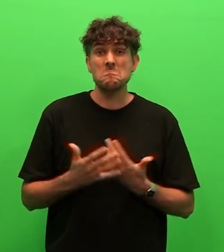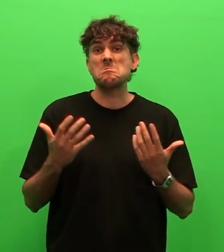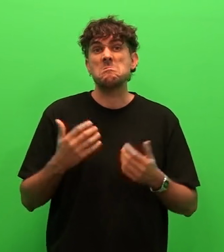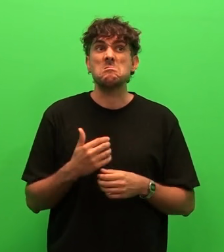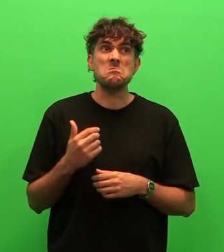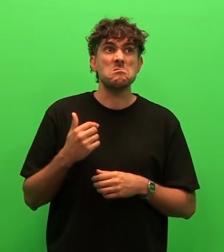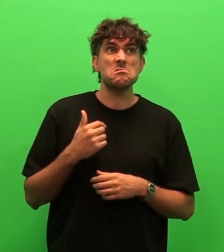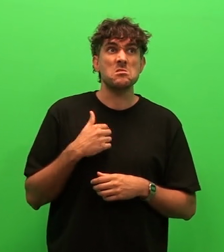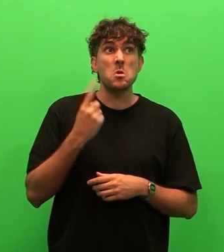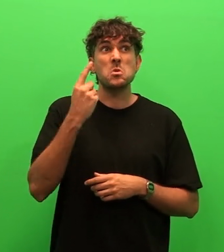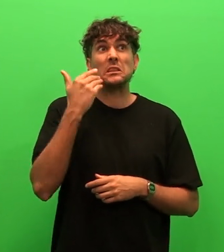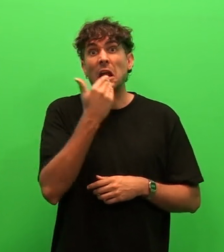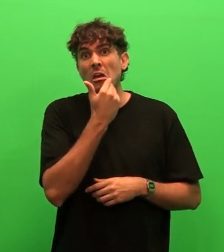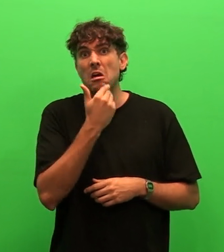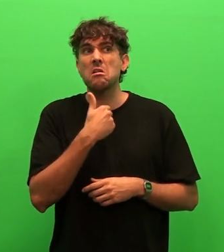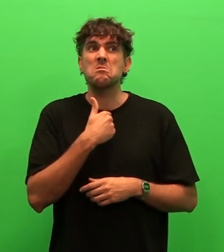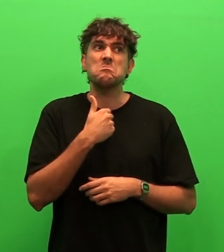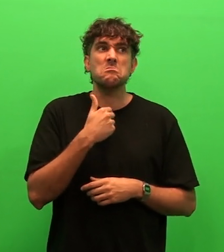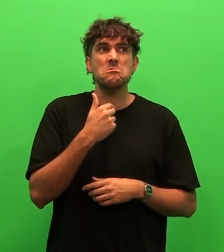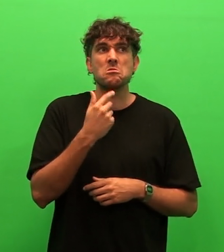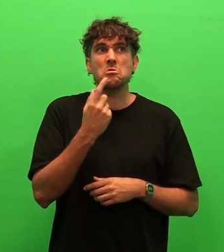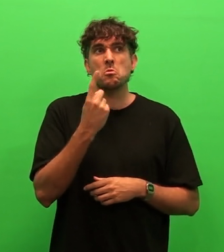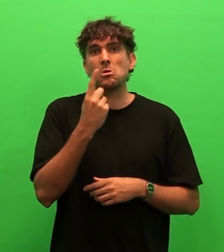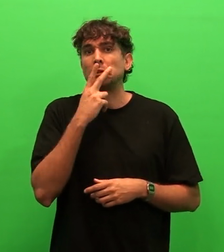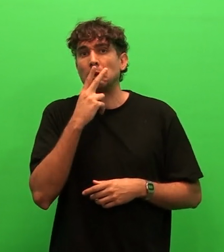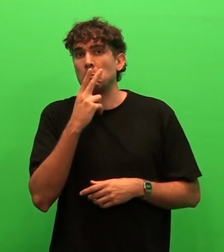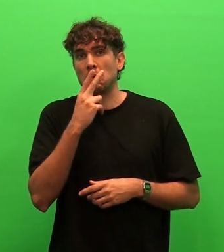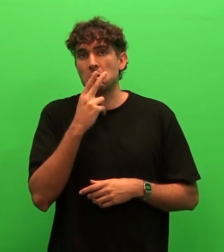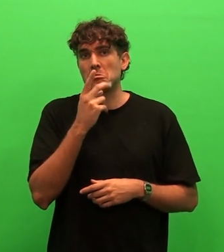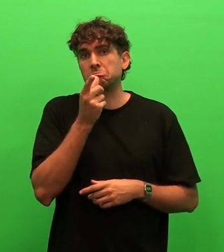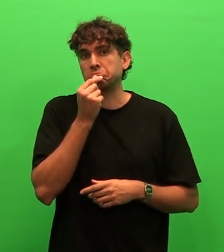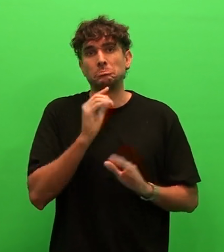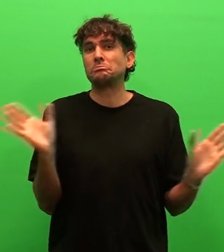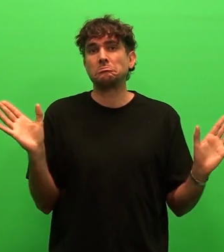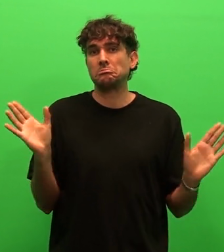Bé, en una tarda potser fumo una cigarreta i prou.